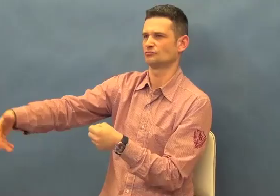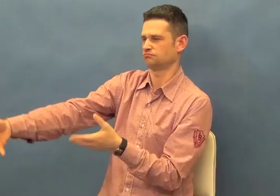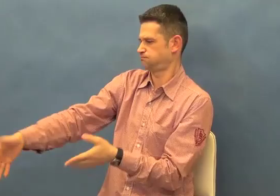Wykopany.